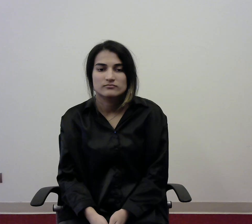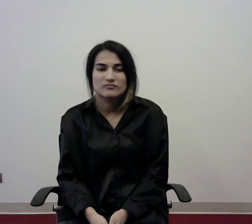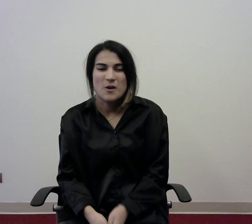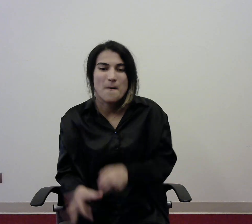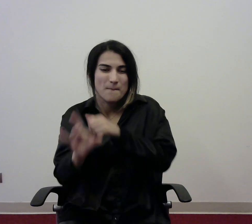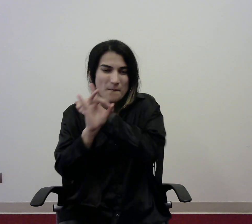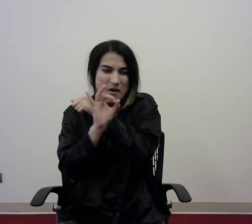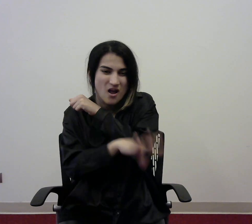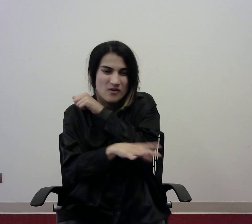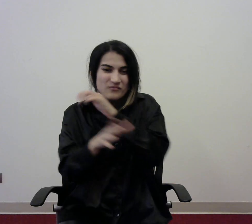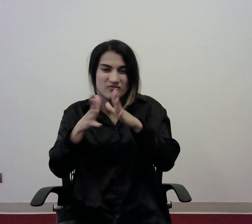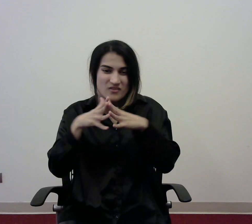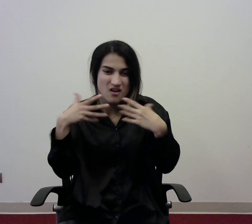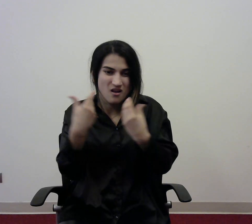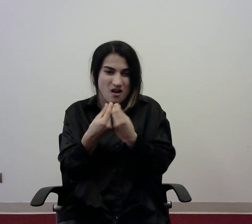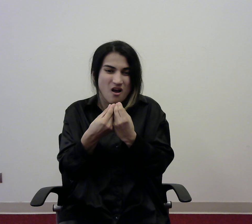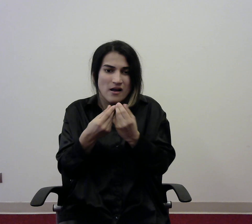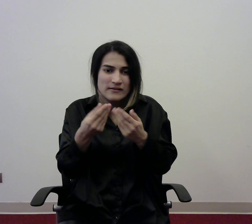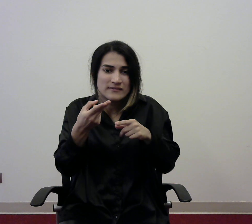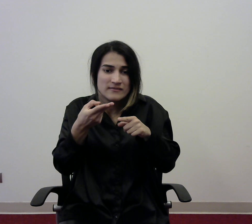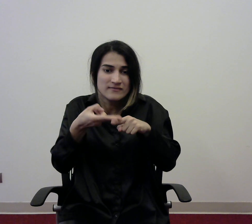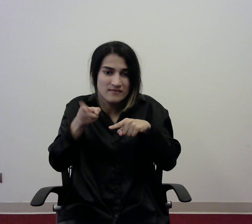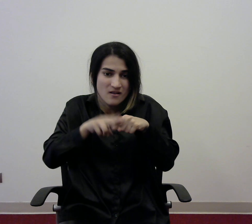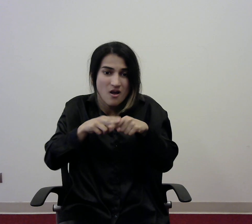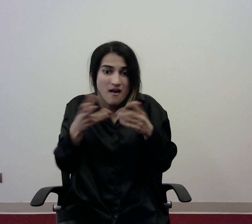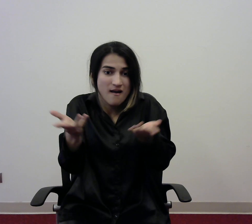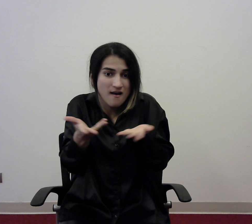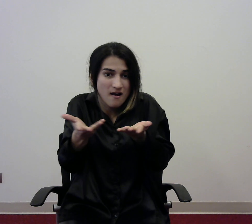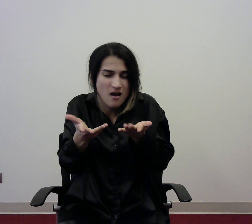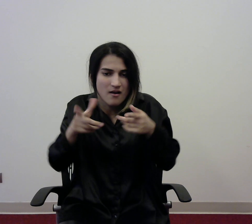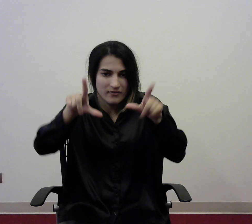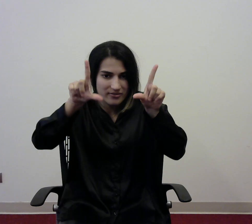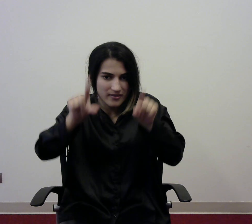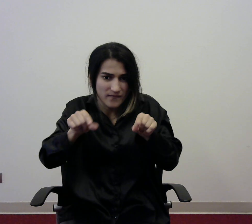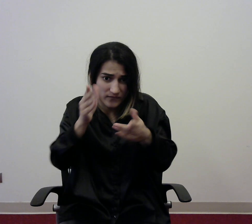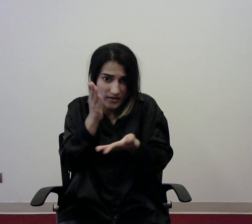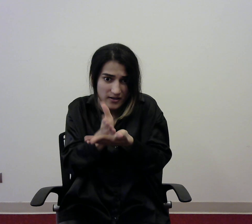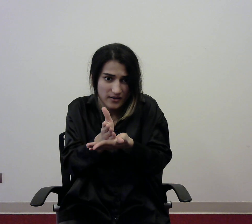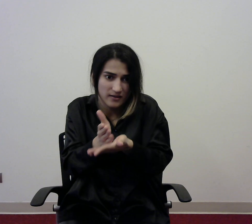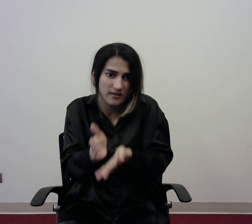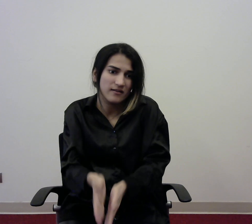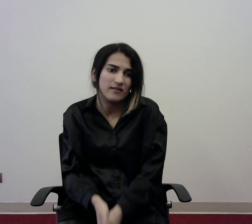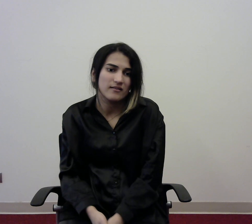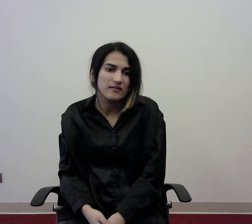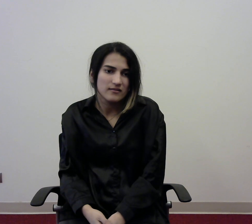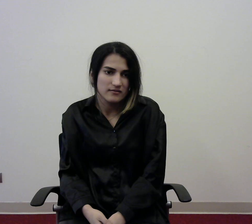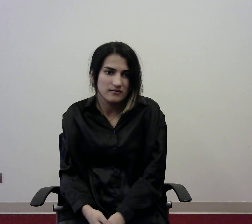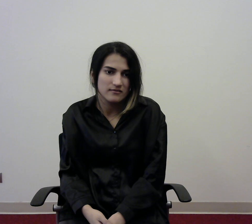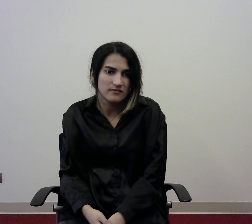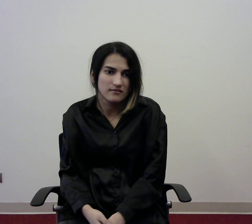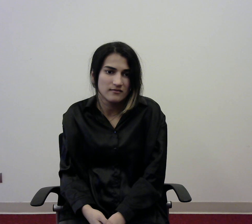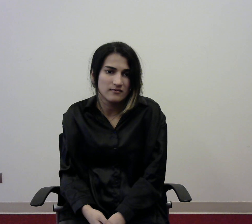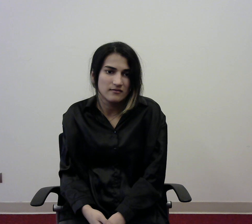Kasıb ailələr üçün hansı endirimlər var?